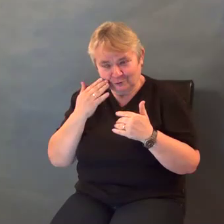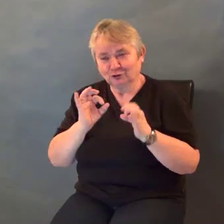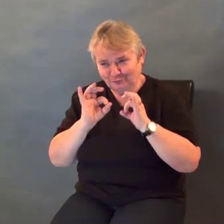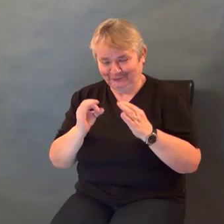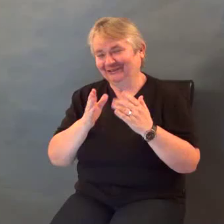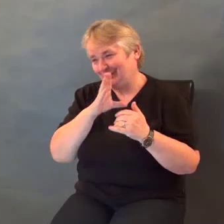Wiem już, jest dobrze.